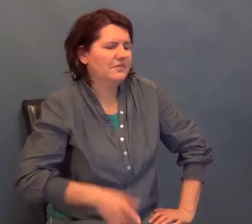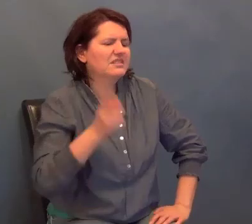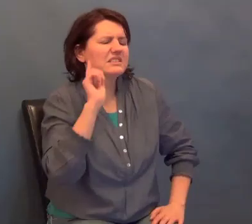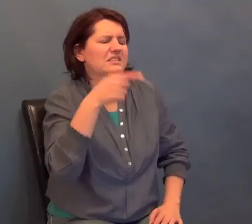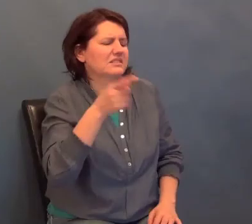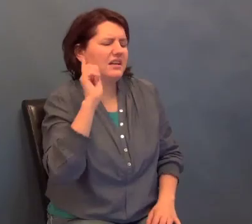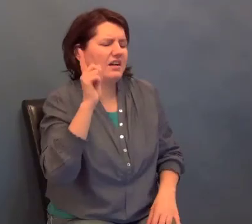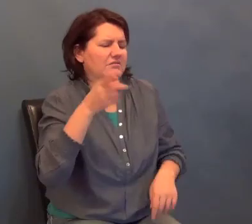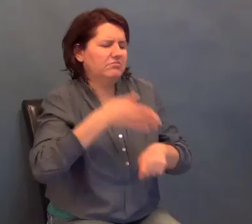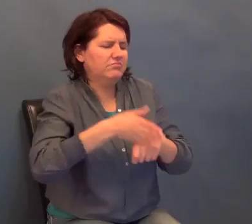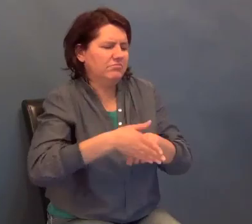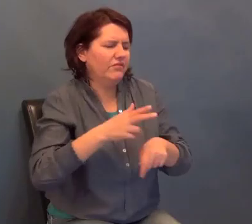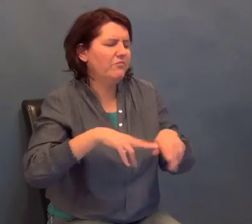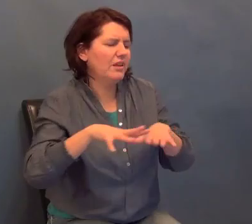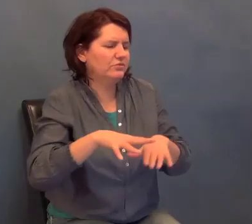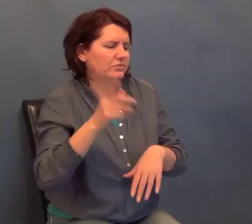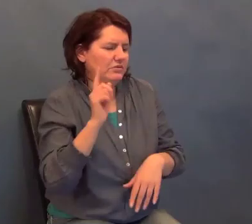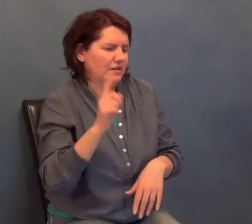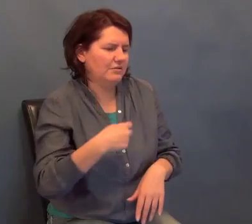Zakaz... To jest zakaz piłowania w tym miejscu.